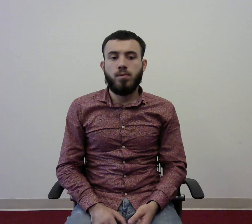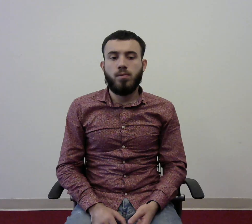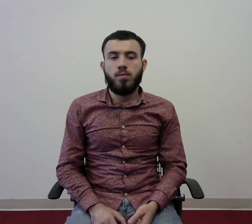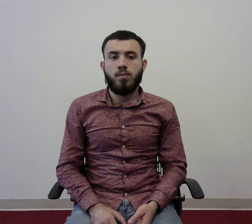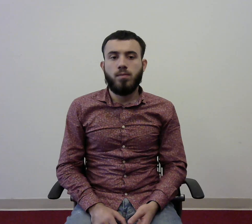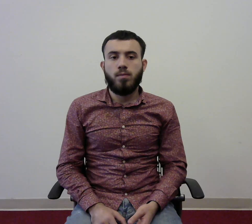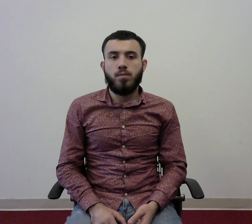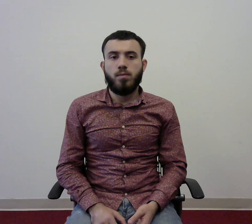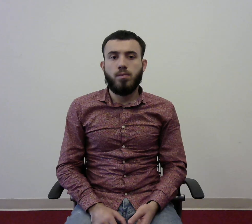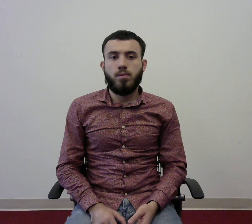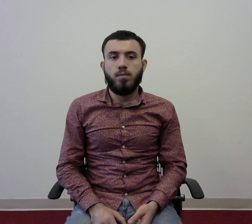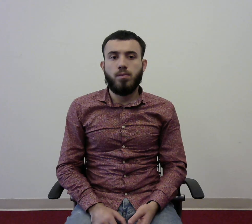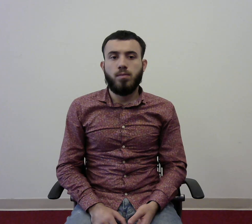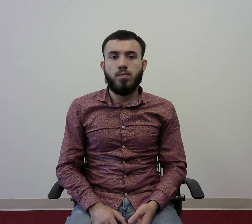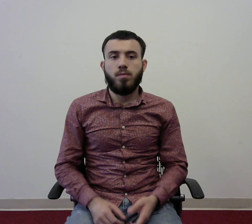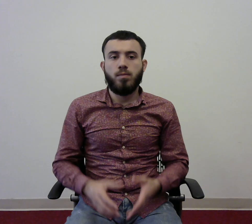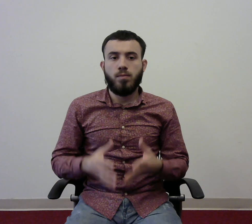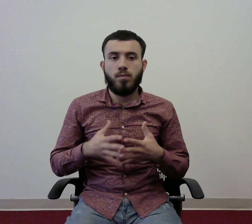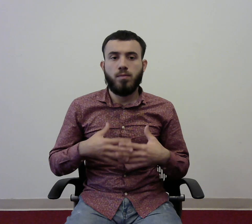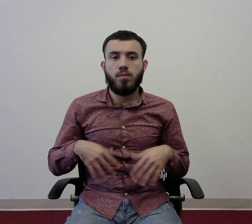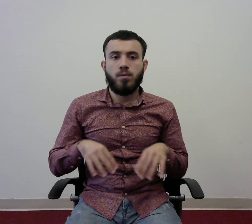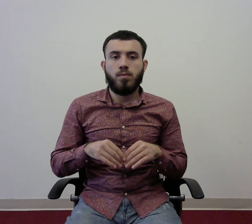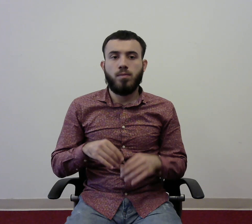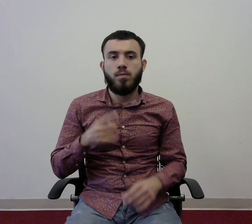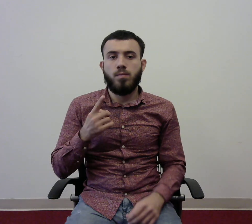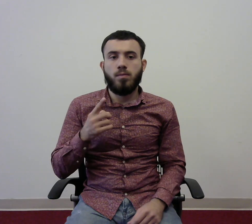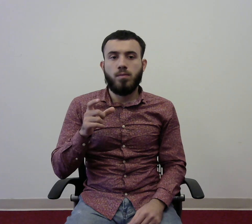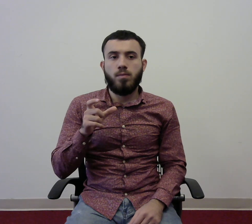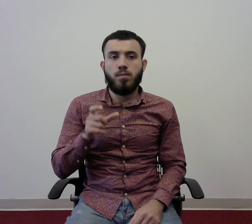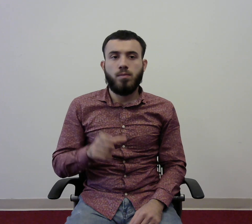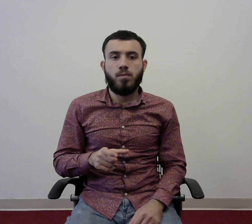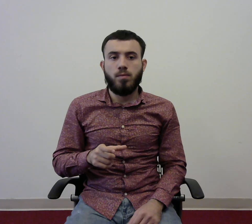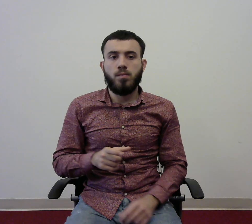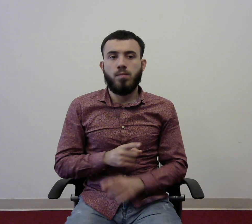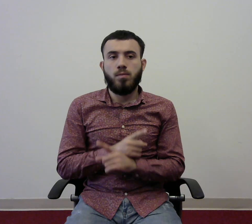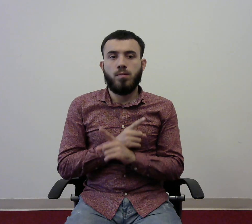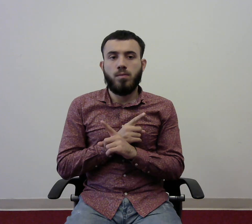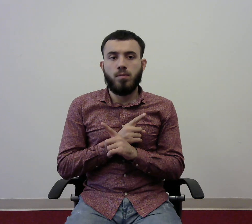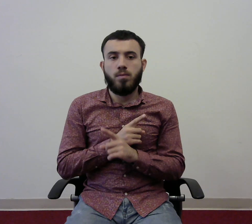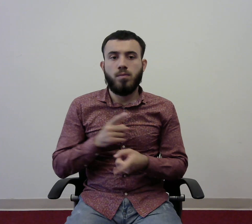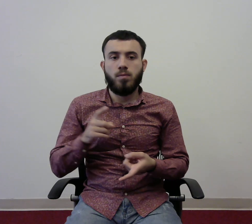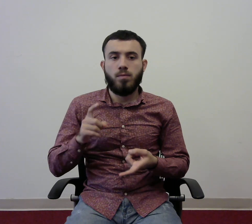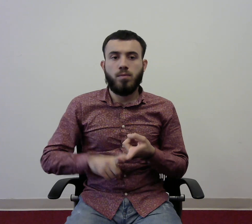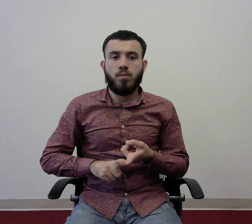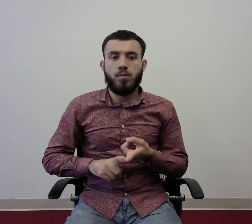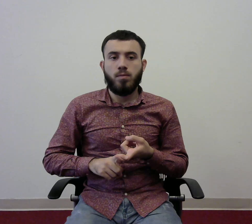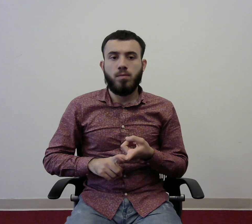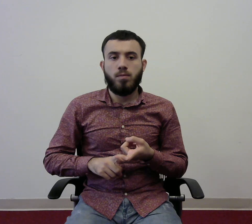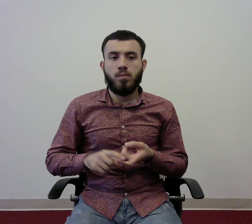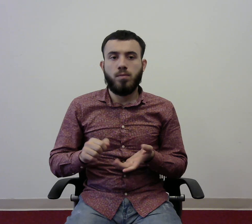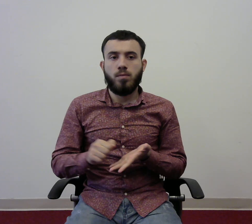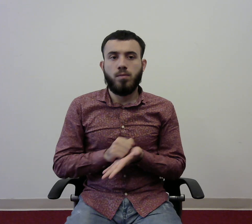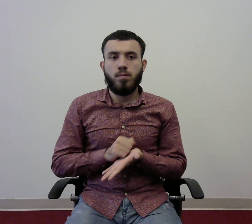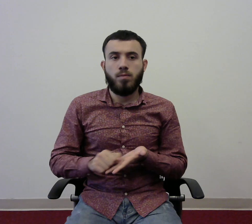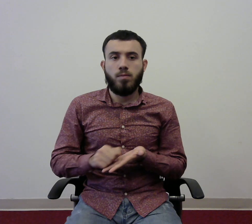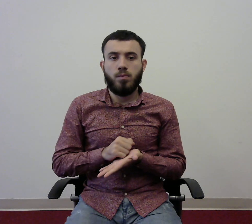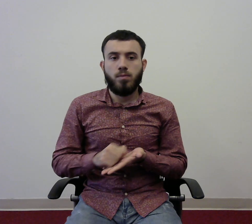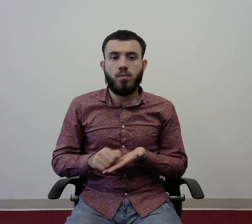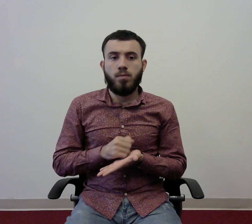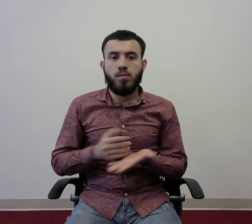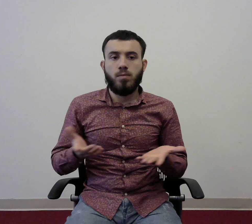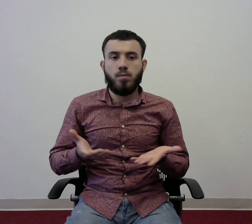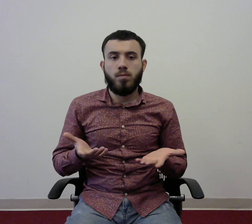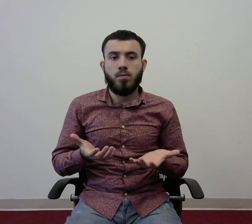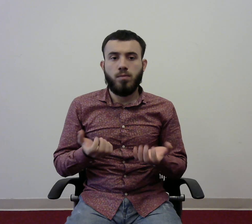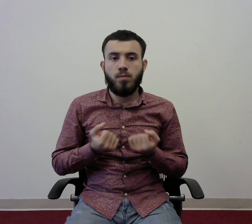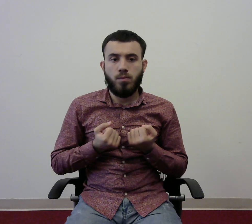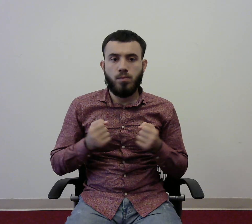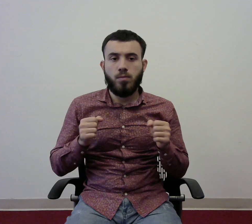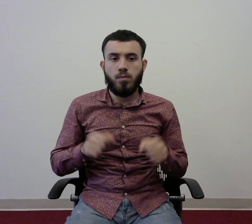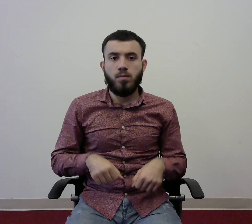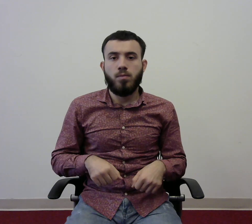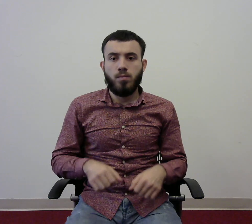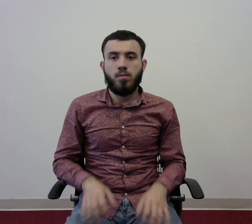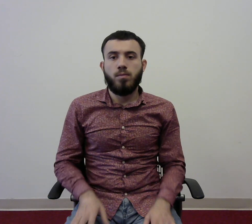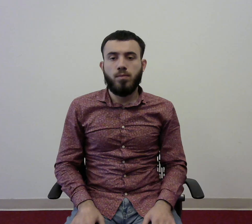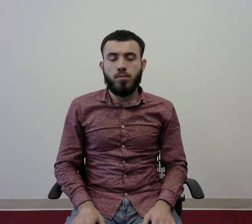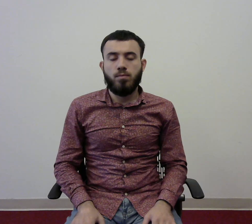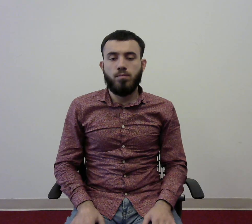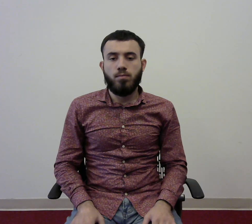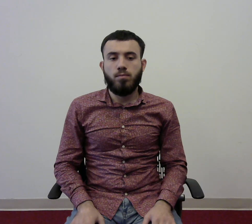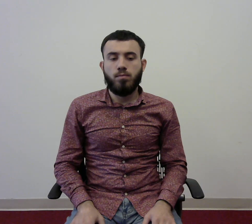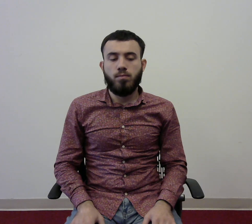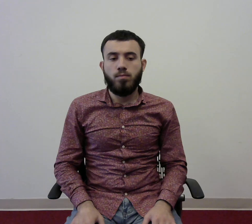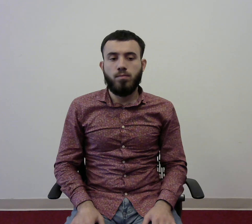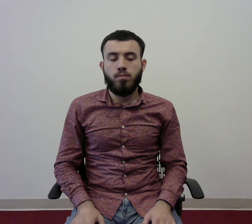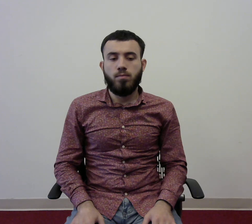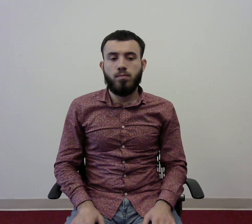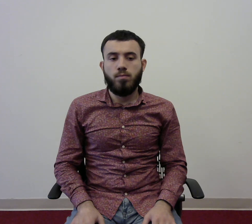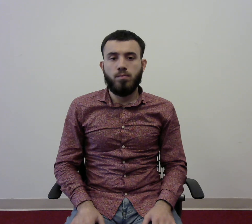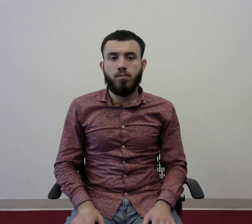Ailədən bir şəxsin ölməsi ilə bağlı sənəd necə almaq olar?